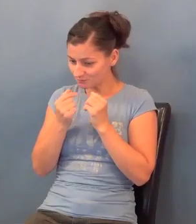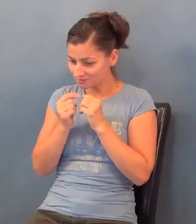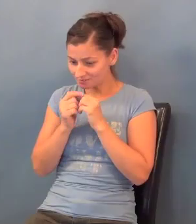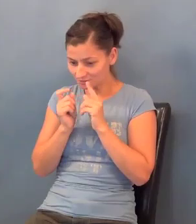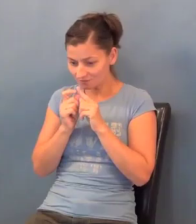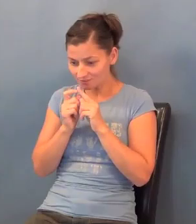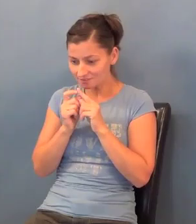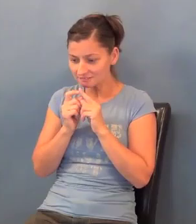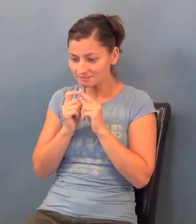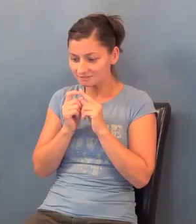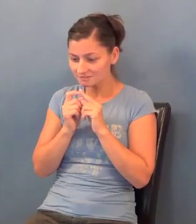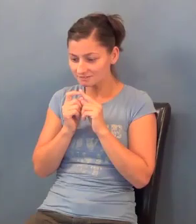Trudno powiedzieć, słowa.